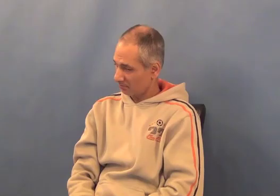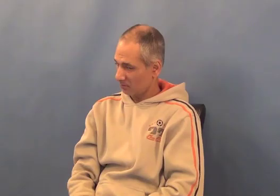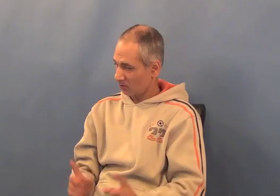Uwaga.